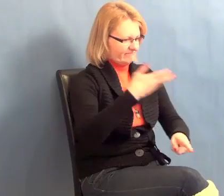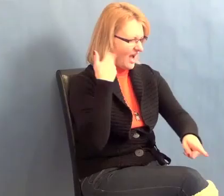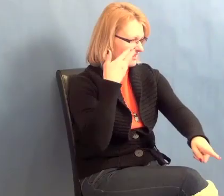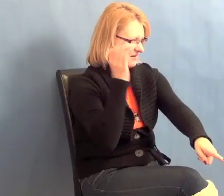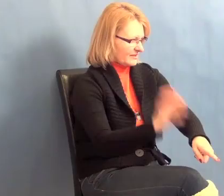Zobacz.